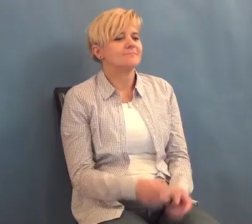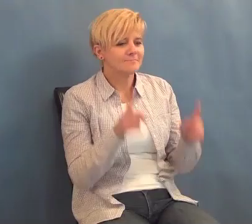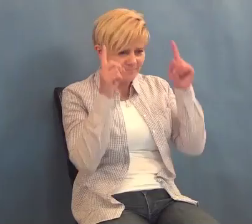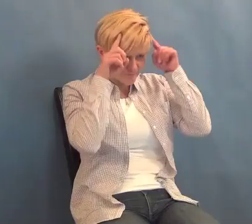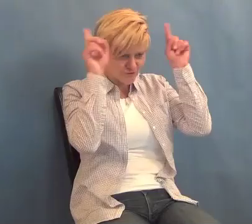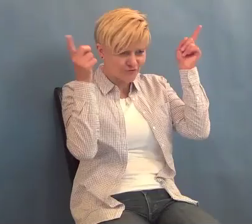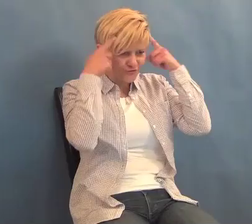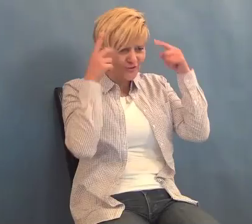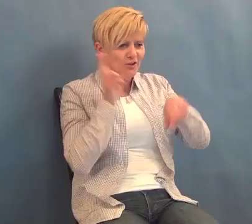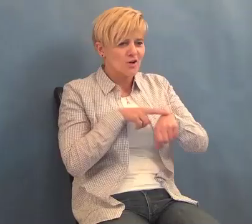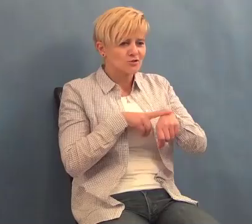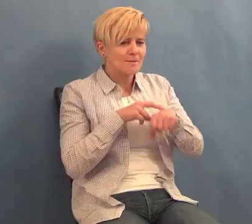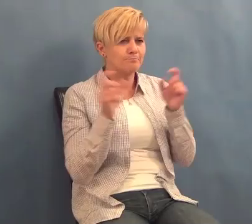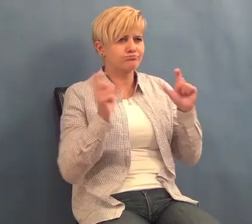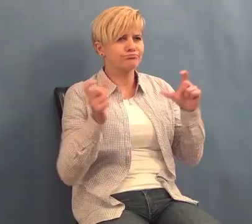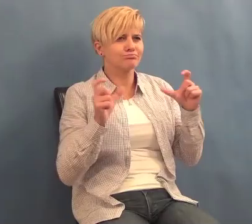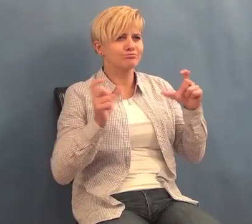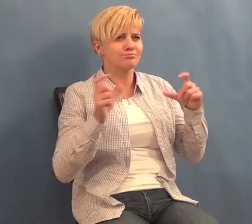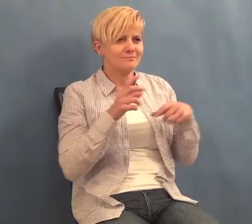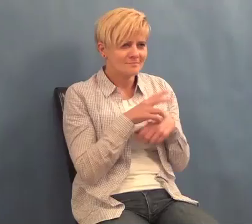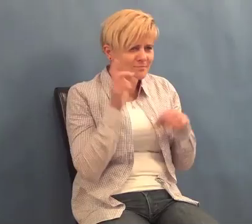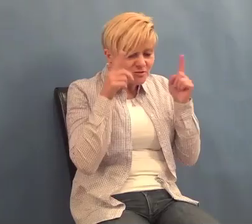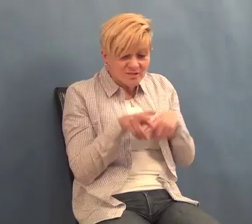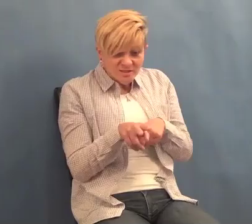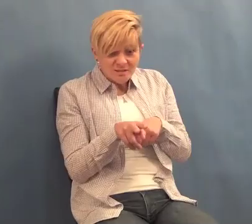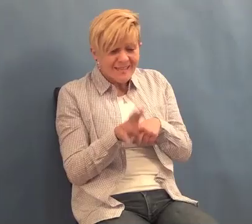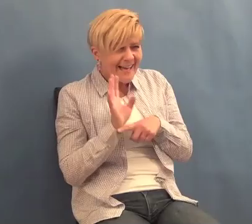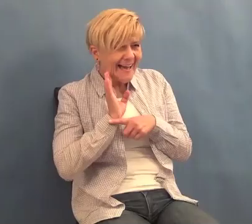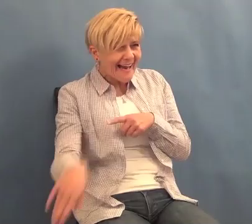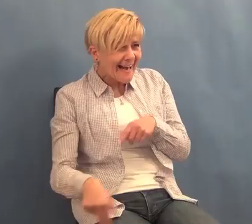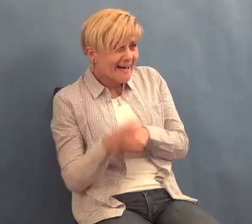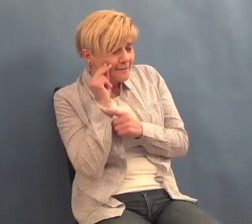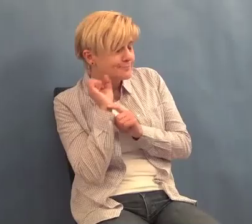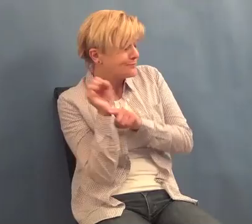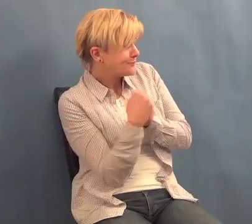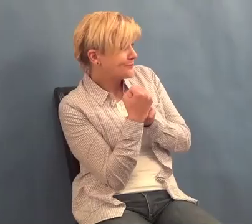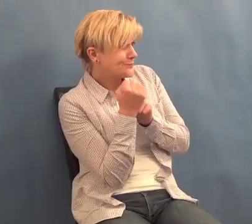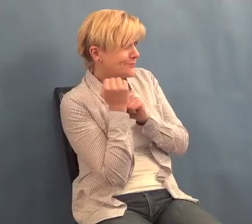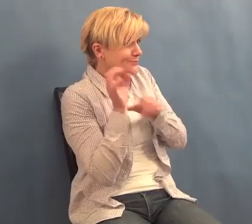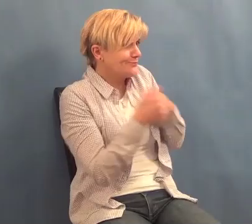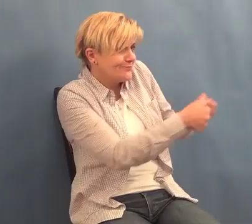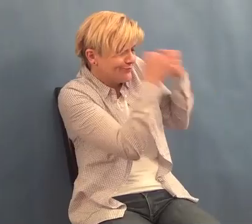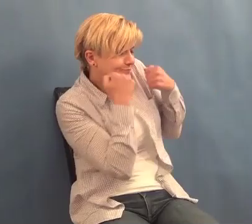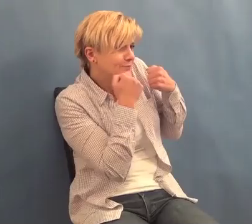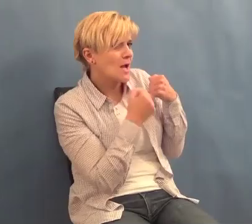Myszka Miki, budzik dzwoni, Myszka Miki patrzy na niego, ale niezadowolona macha ręką, odwraca się, idzie spać i przykrywa się kołdrą.